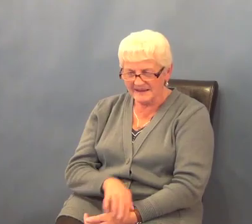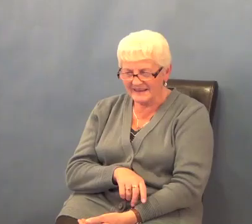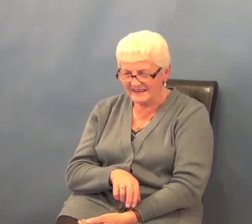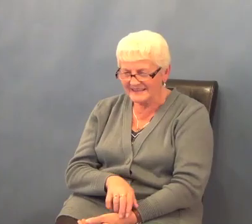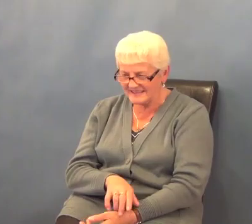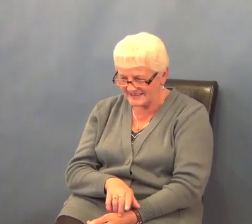Idzie...